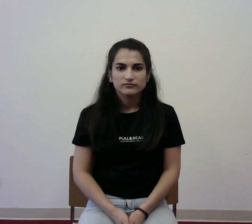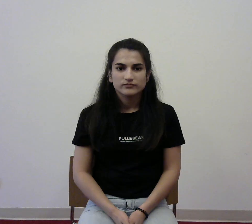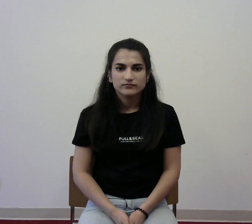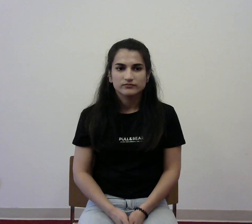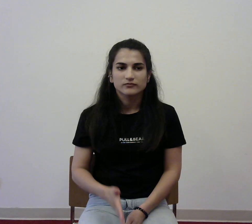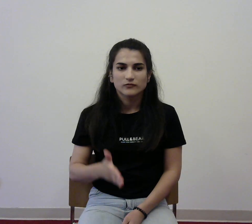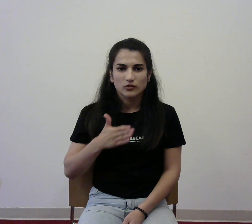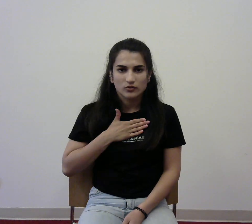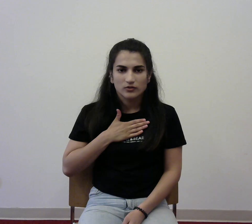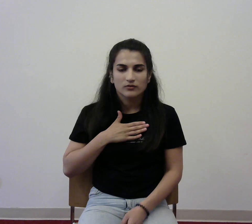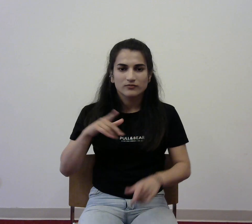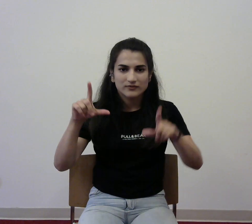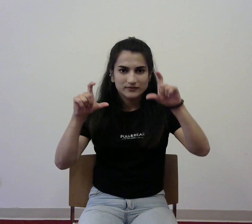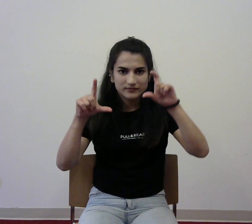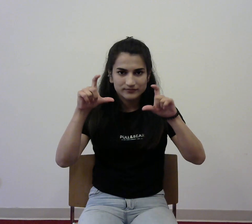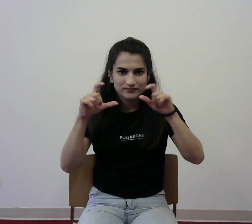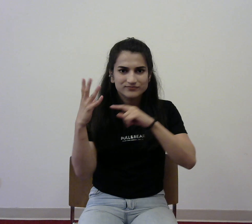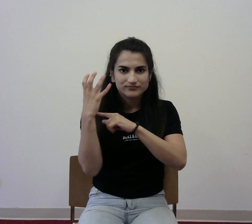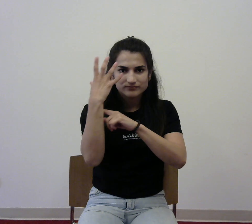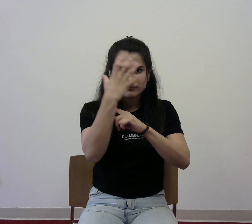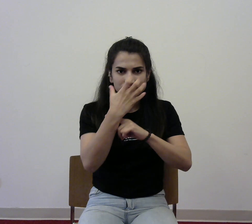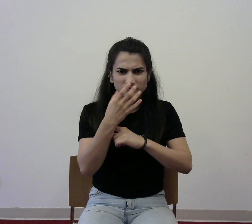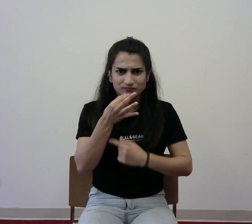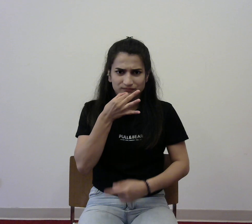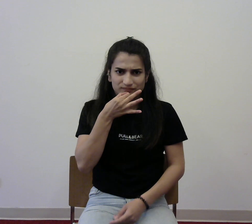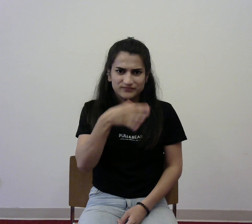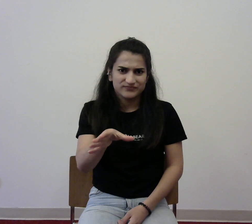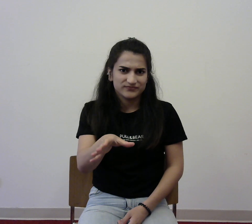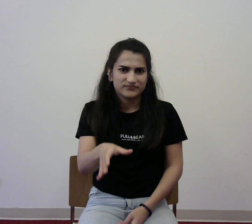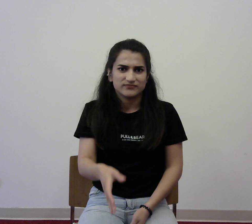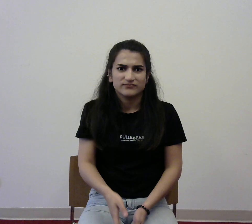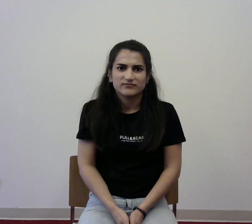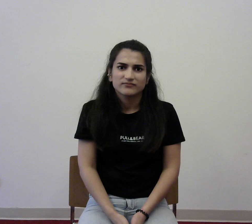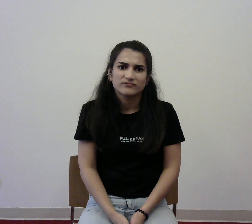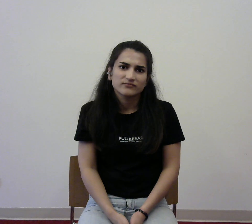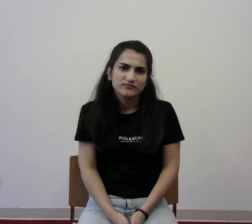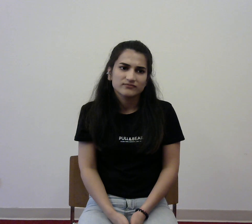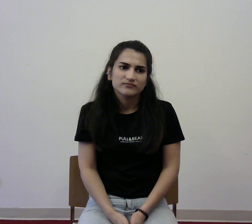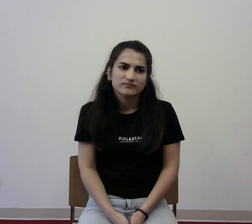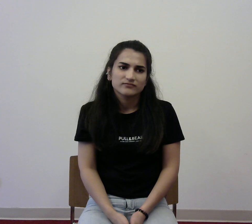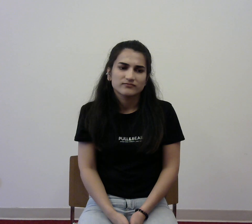Mənim şəkil çəkdirməkdən xoşum gəlir